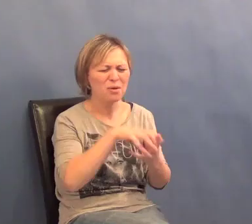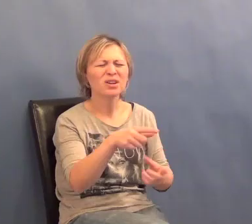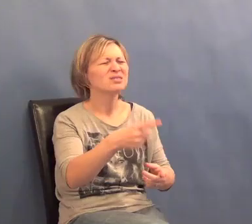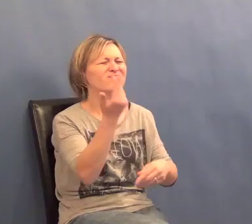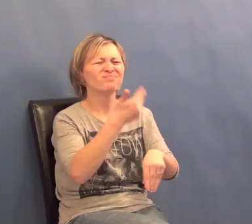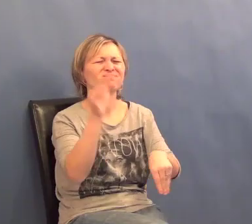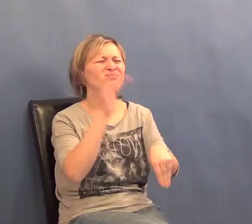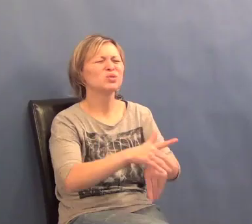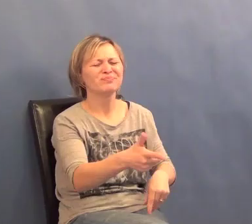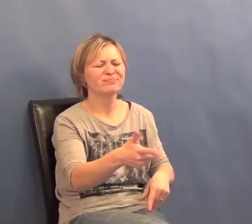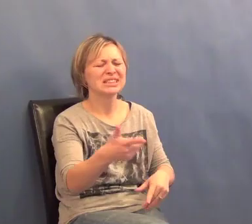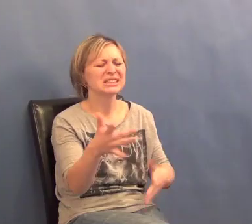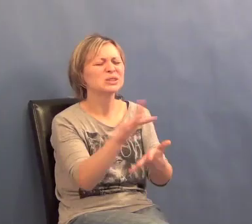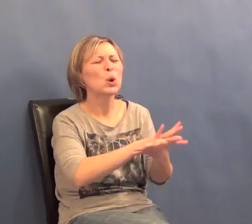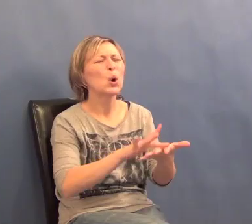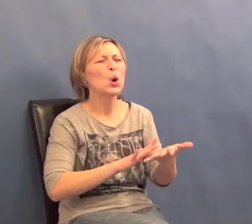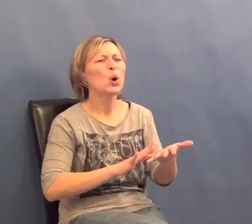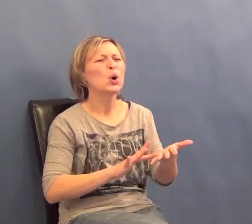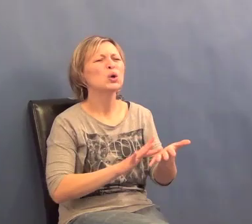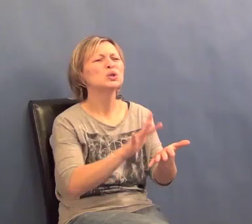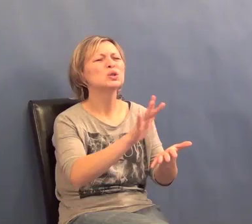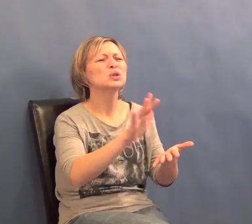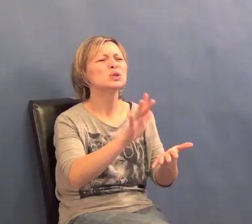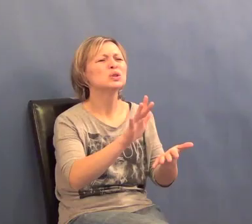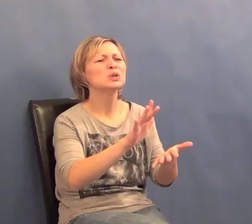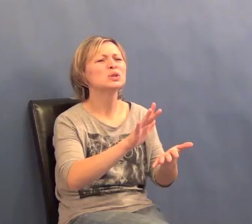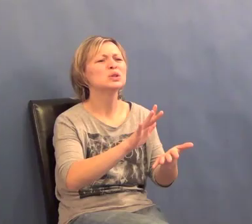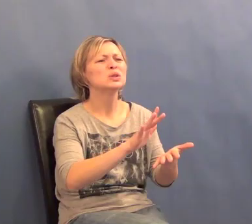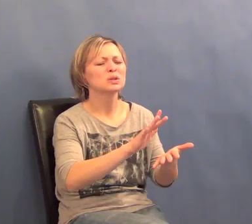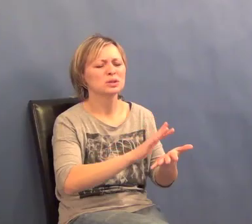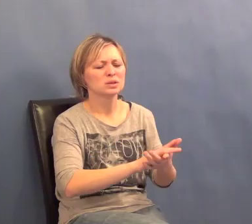To jest niedobre, bo to jest tłuste.